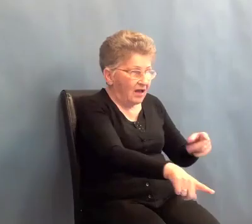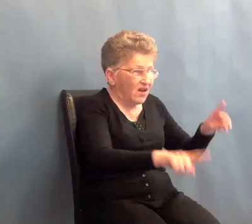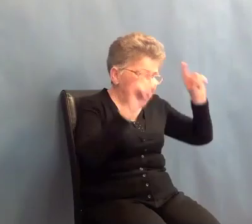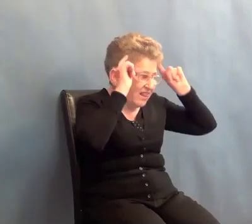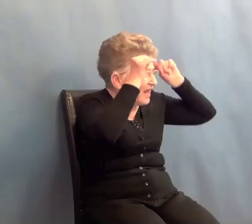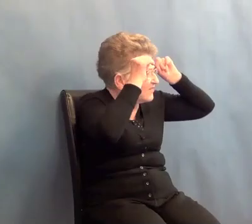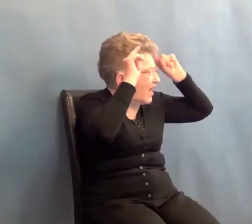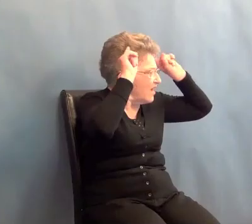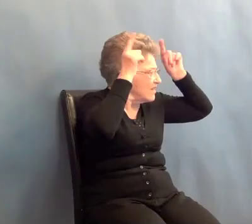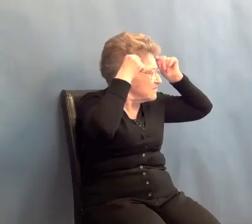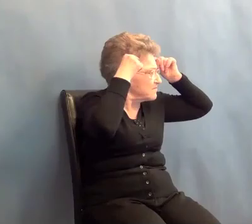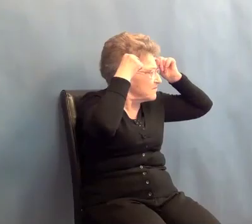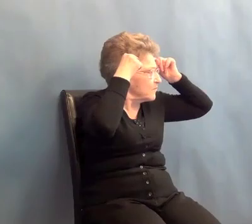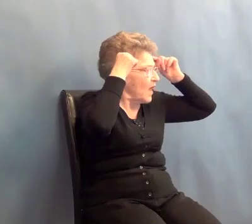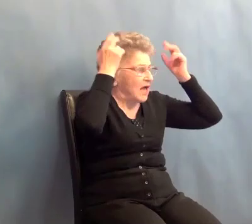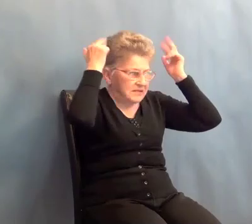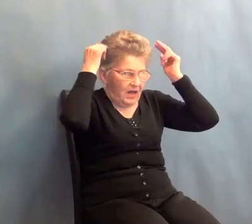A tam to Myszka Miki?